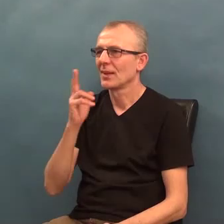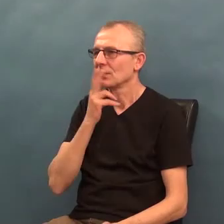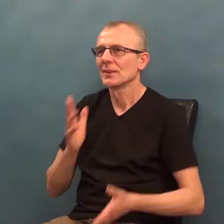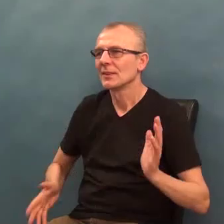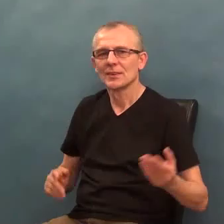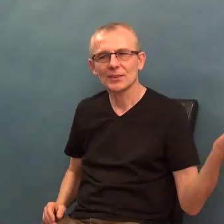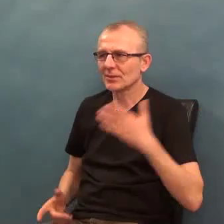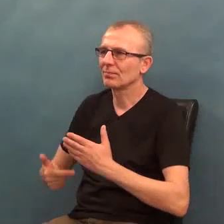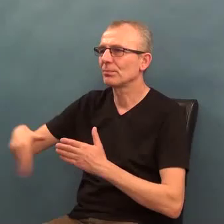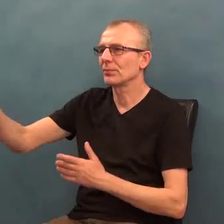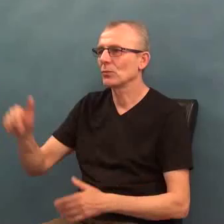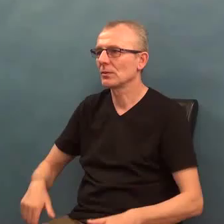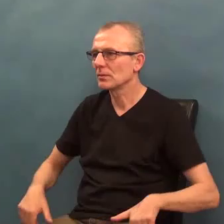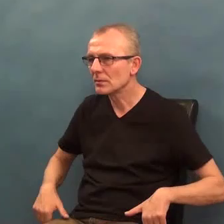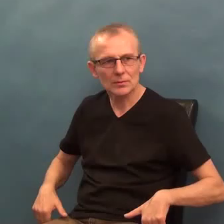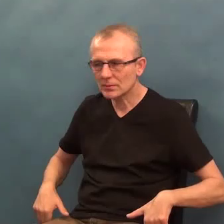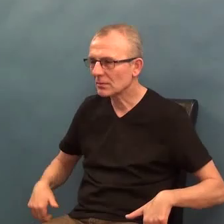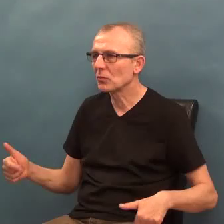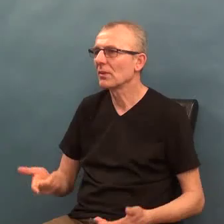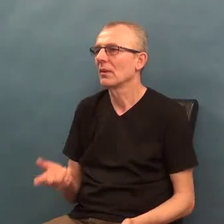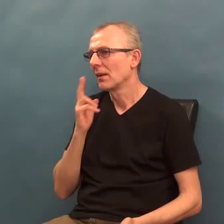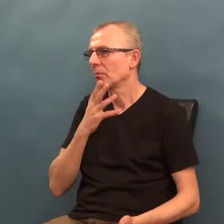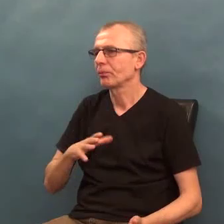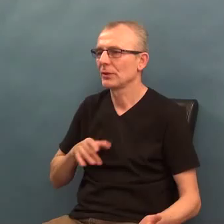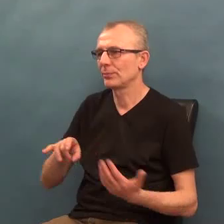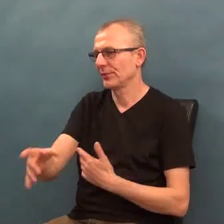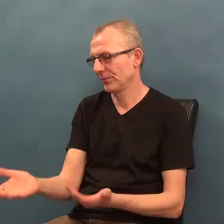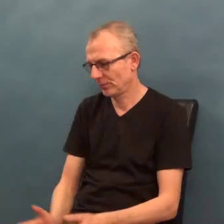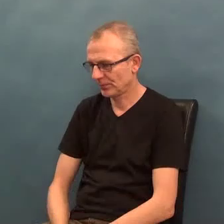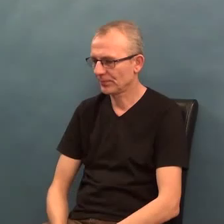Ktoś niewidomy biegnie i coś może go przejechać, lepiej aby się przed tym zatrzymał i rozejrzał na lewo i prawo i dopiero potem poszedł dalej.